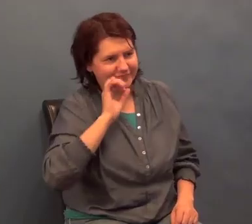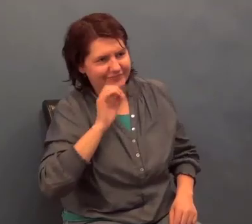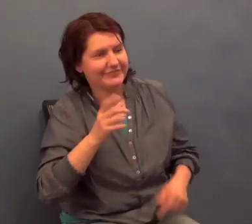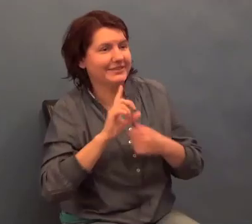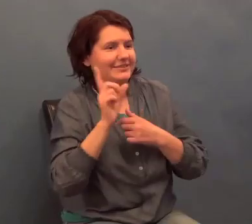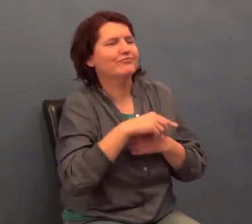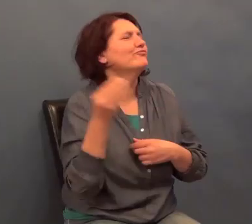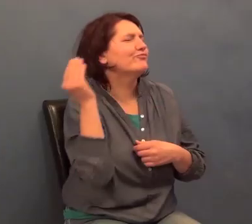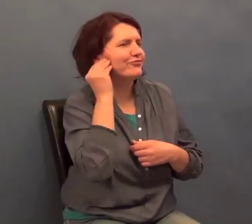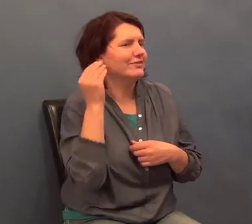Idzie, daje na pożegnanie buziaka.